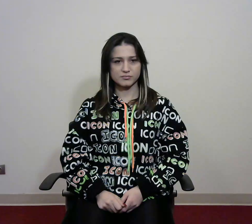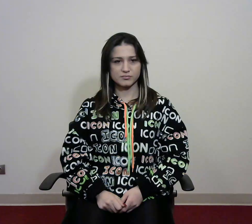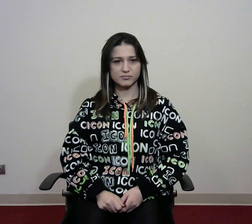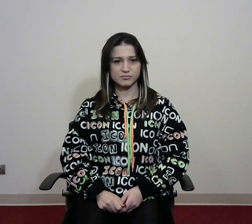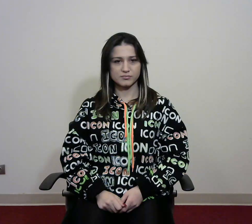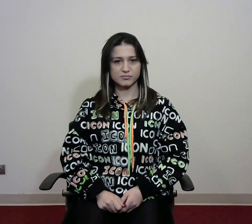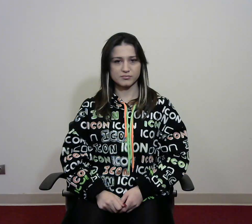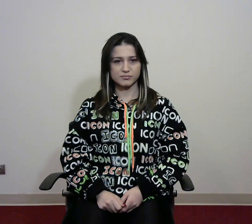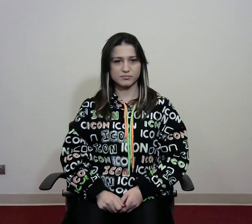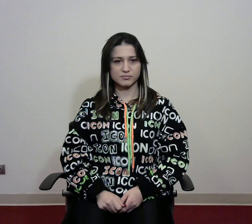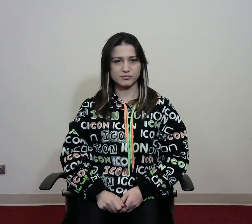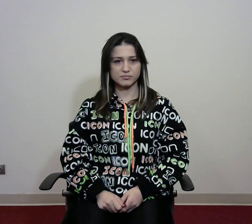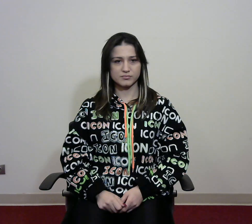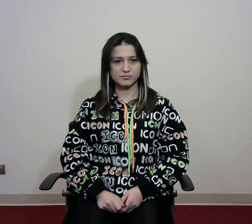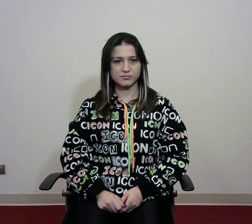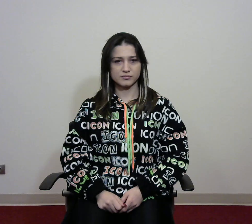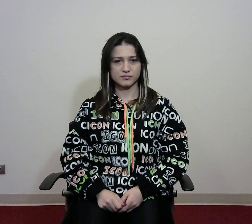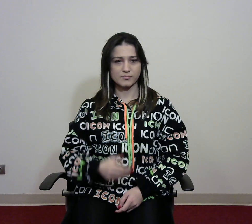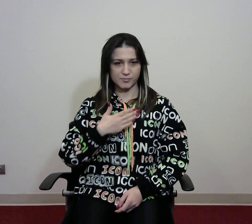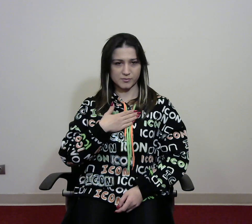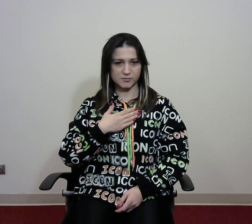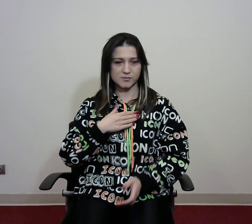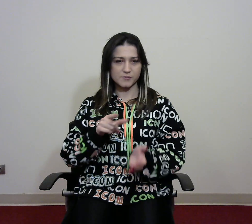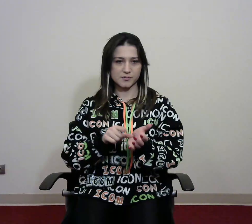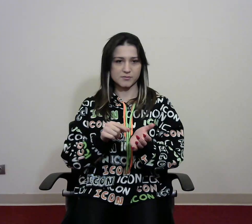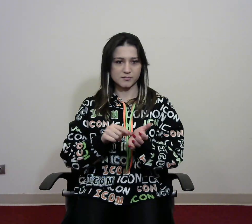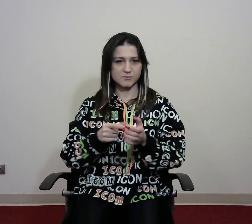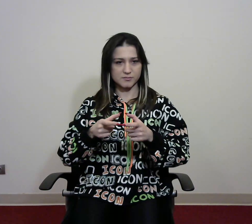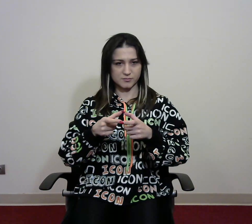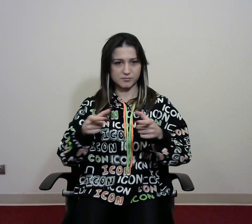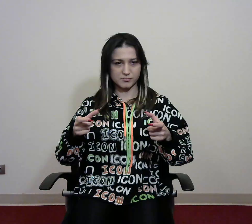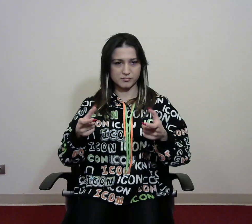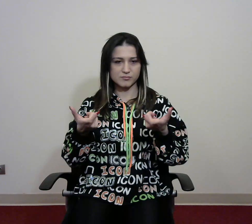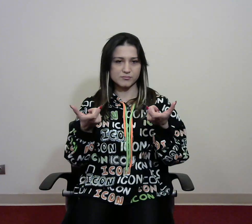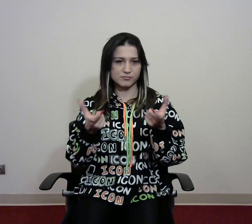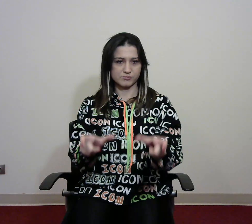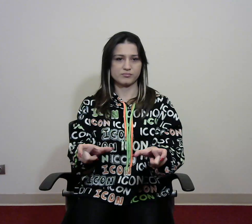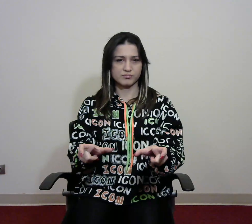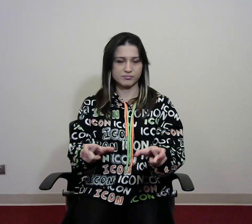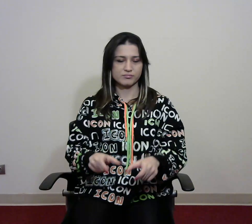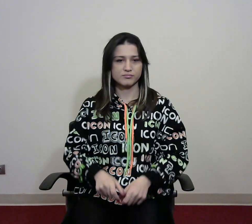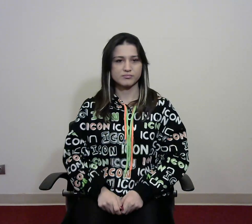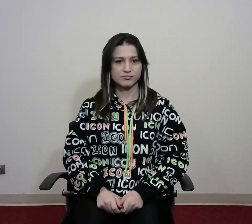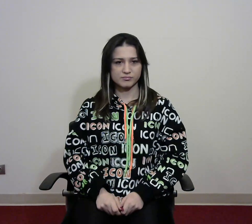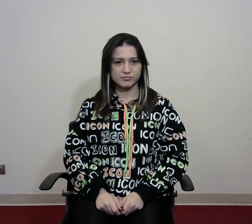Mənim pensiya kartım bloklanıb